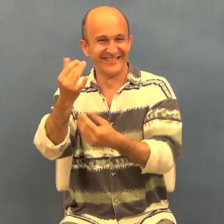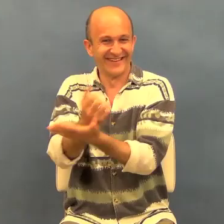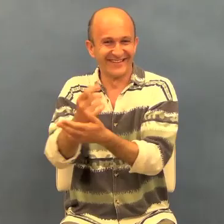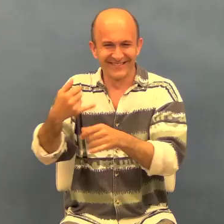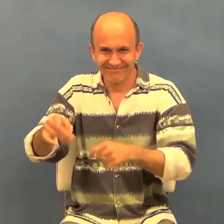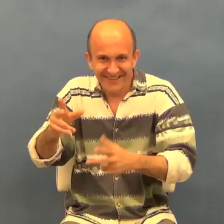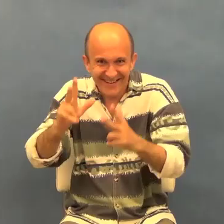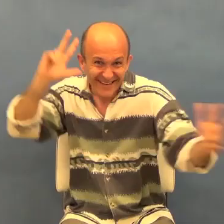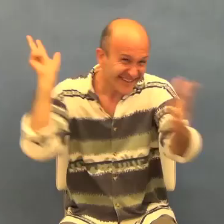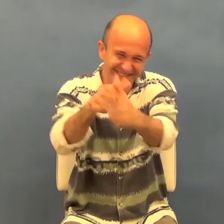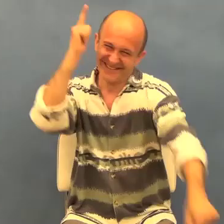Więc nie odpuszcza i idzie za nim.